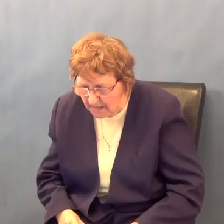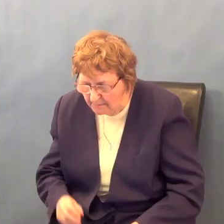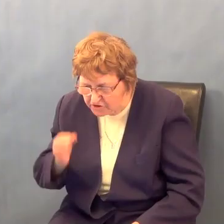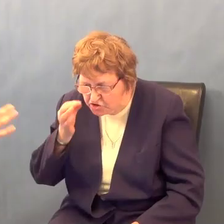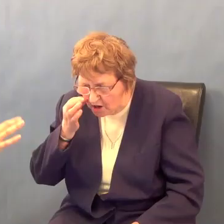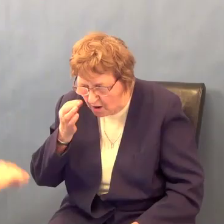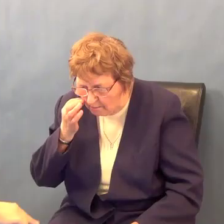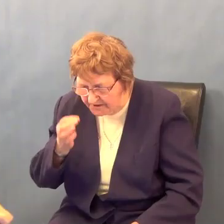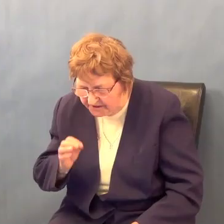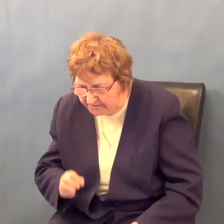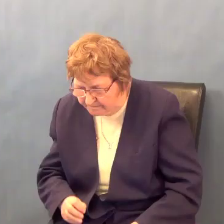Pszczoła.